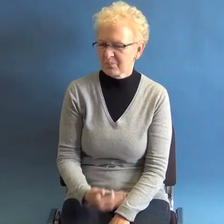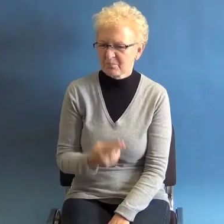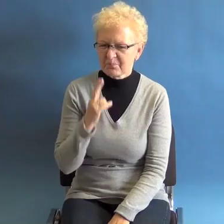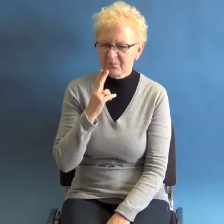Nie rozumiem.